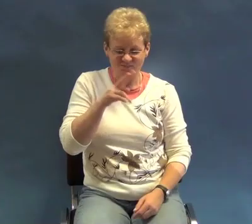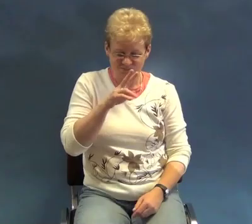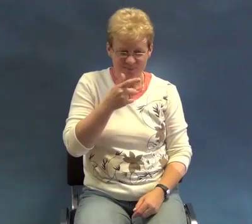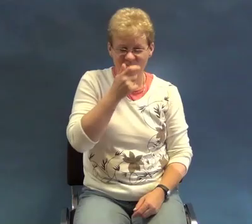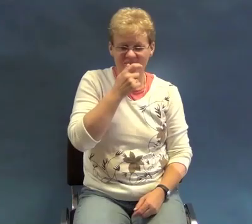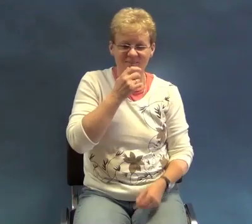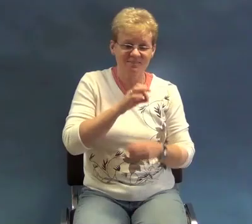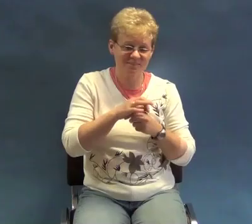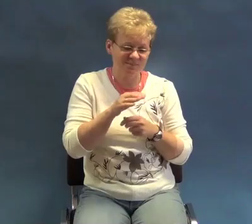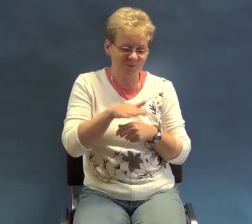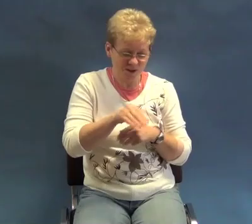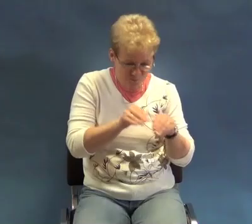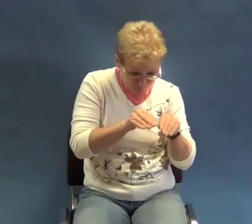Charlie Chaplin mówił małemu chłopcu, co ma dokładnie robić.